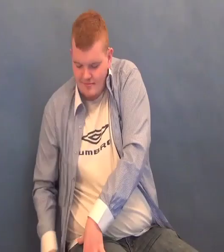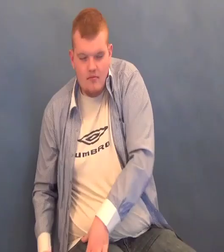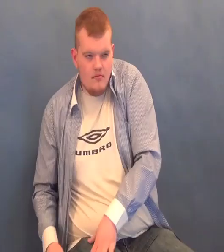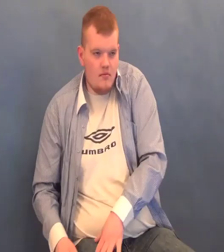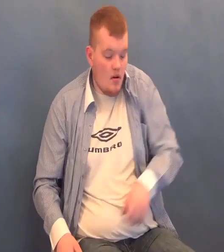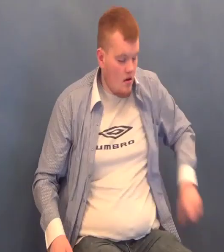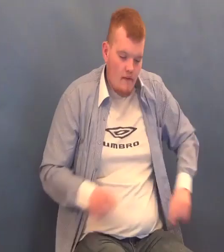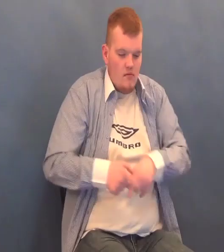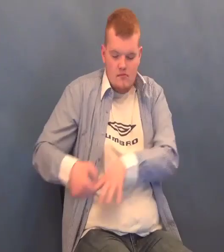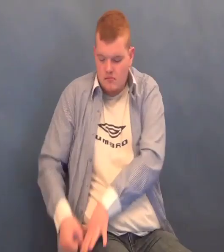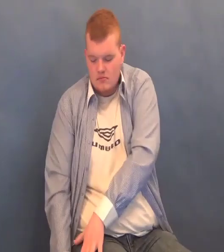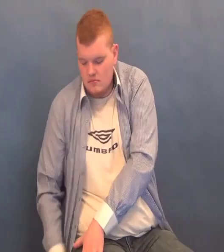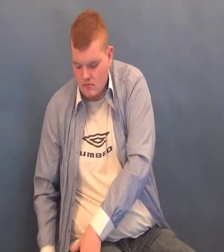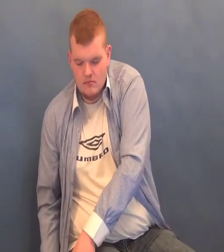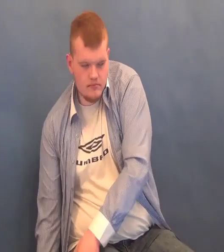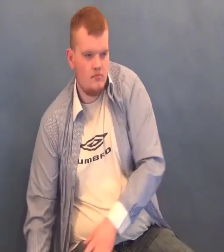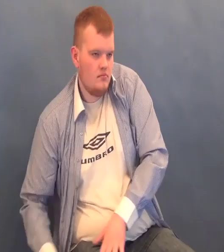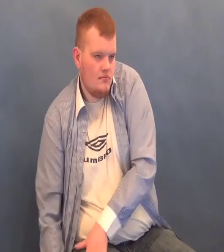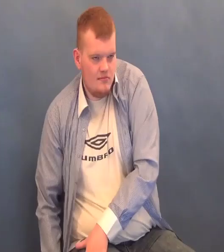A z lewej strony nie wolno, tylko z prawej.